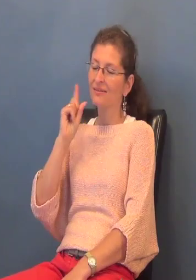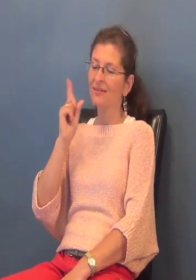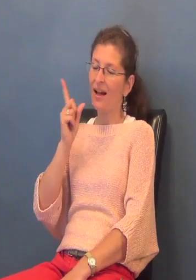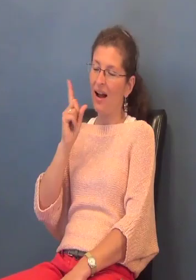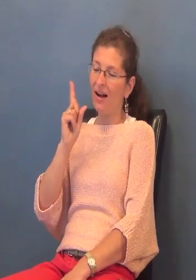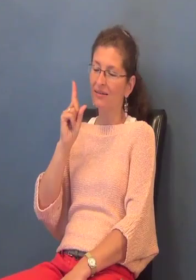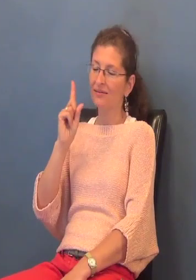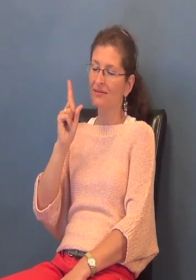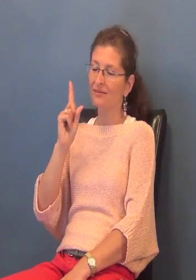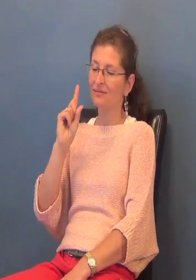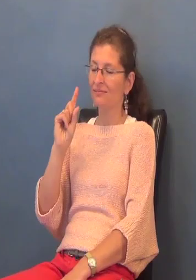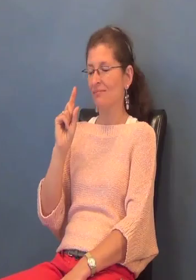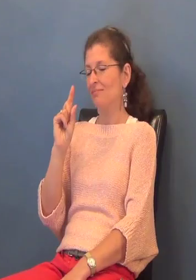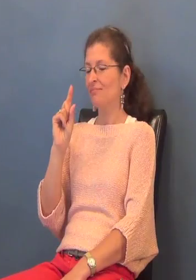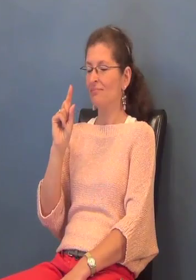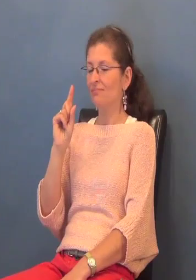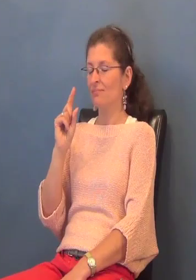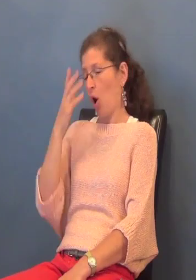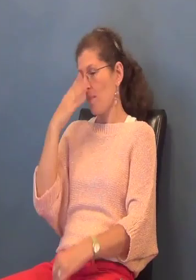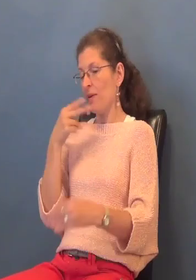Zakaz...